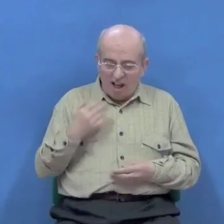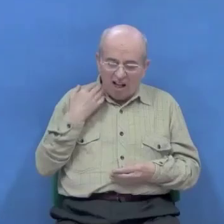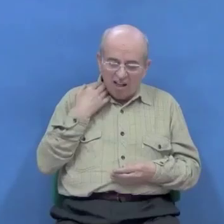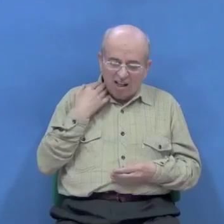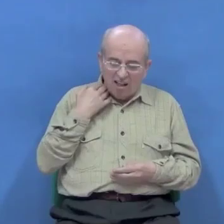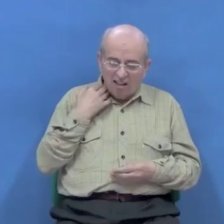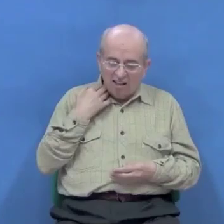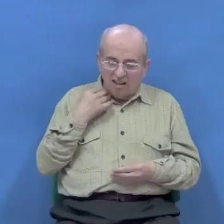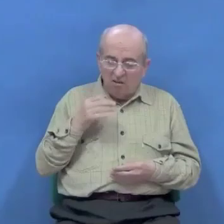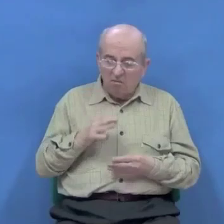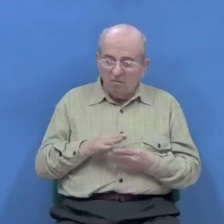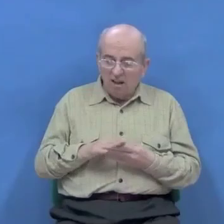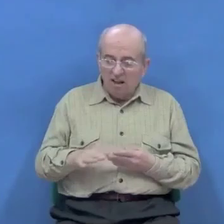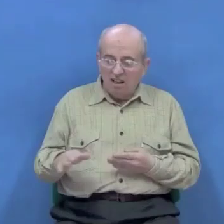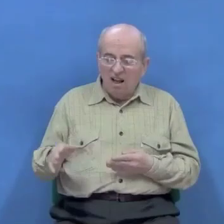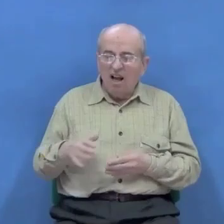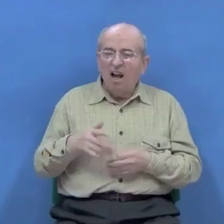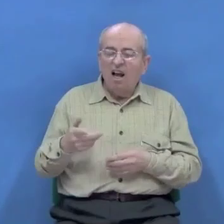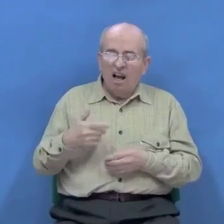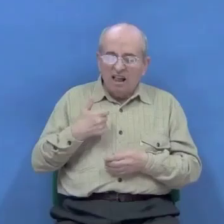Czysty alkohol.